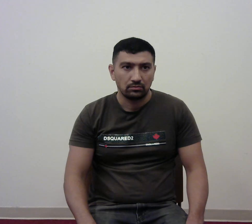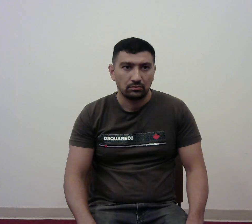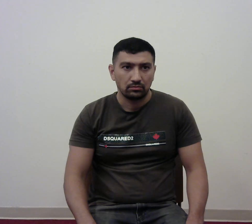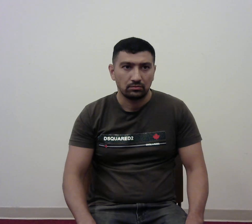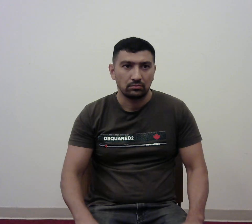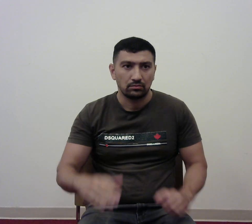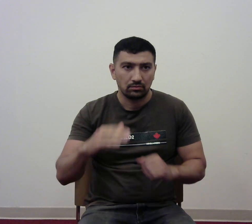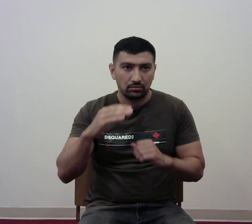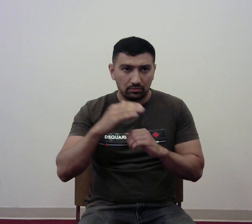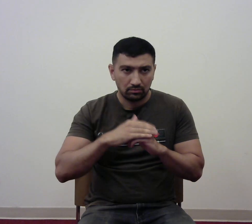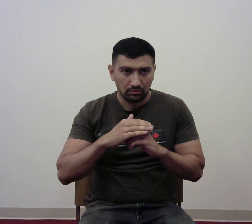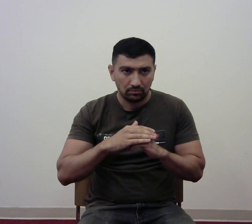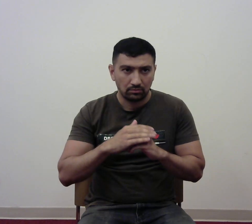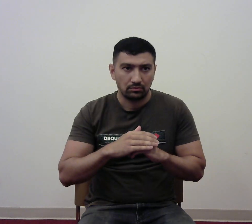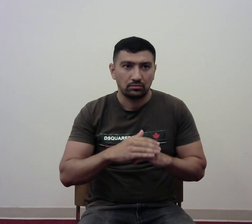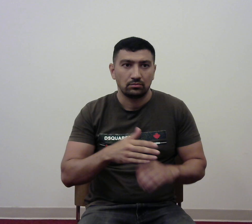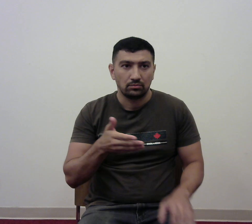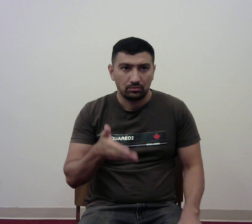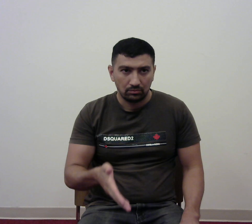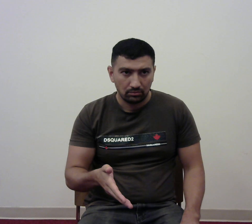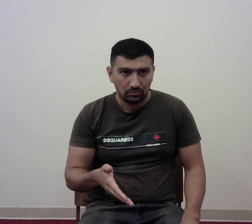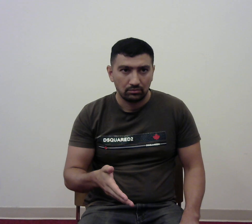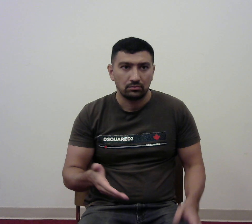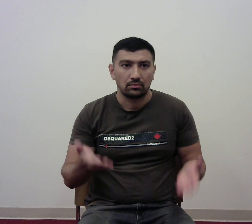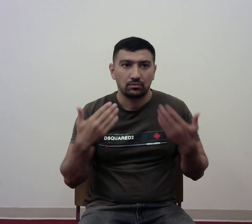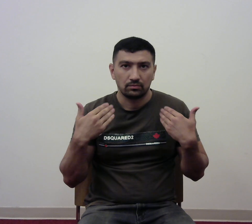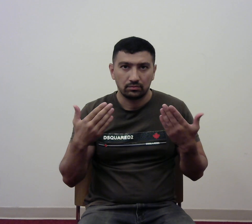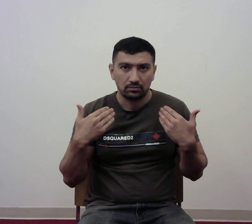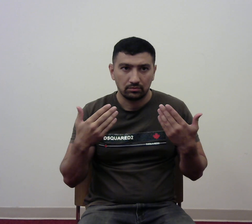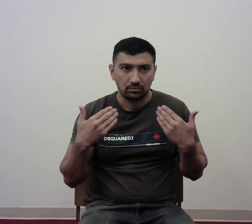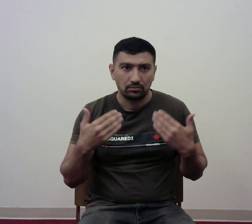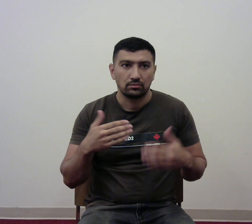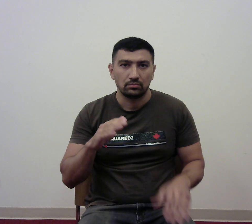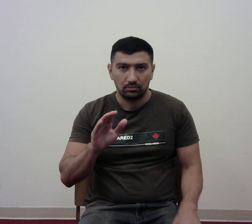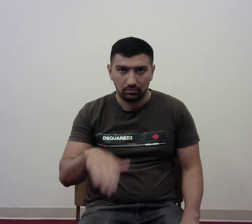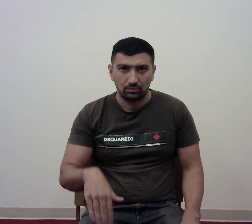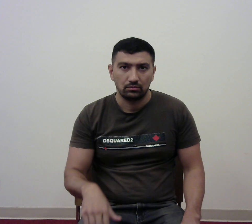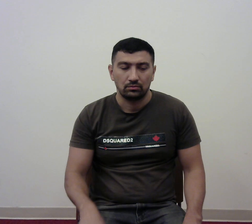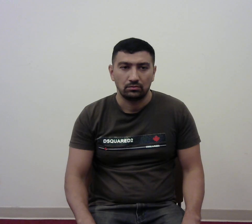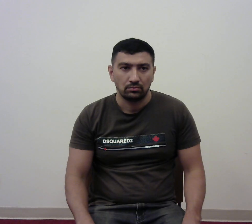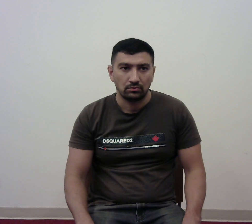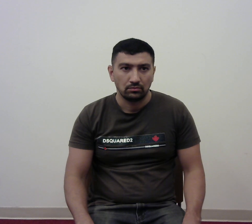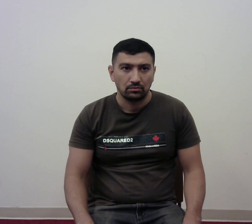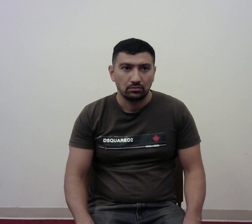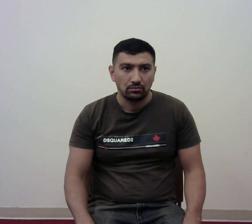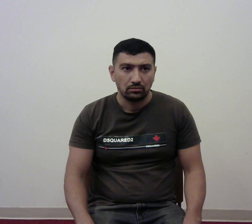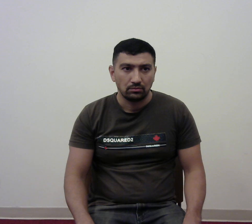Axşamlar bura sərin olur